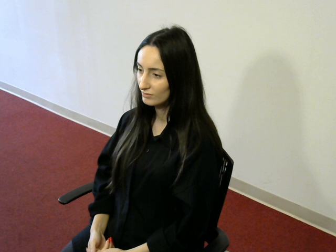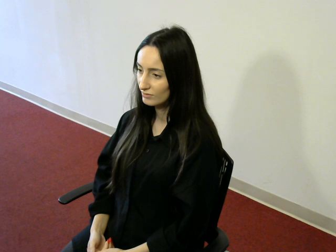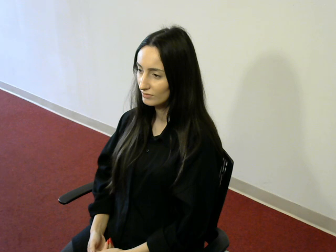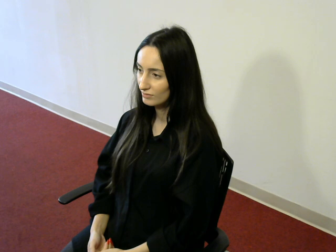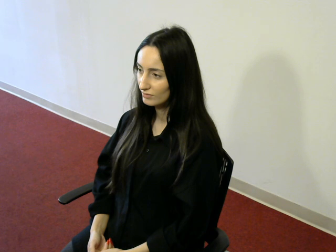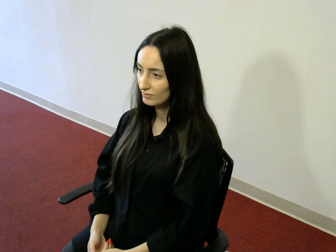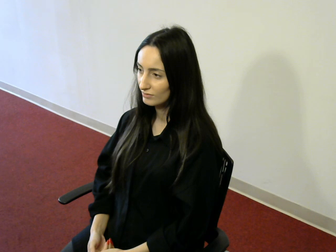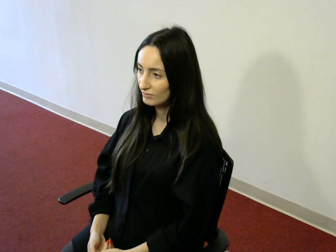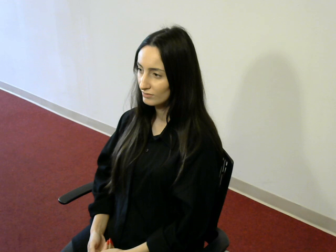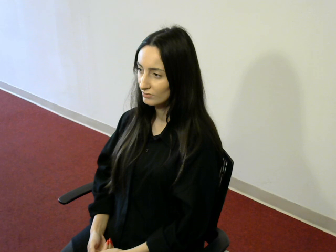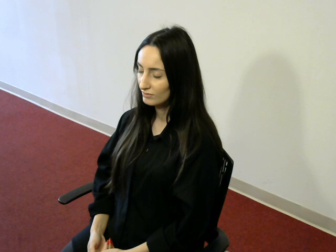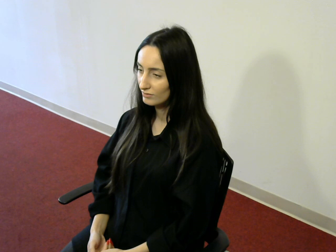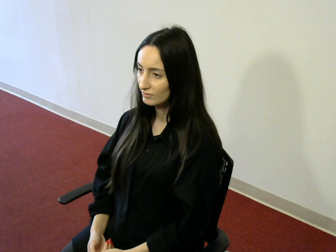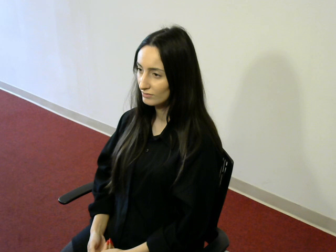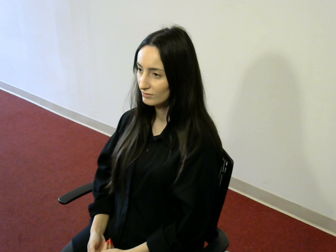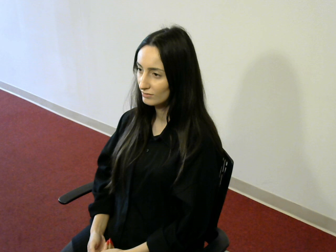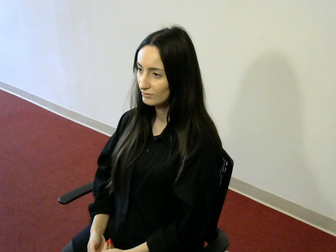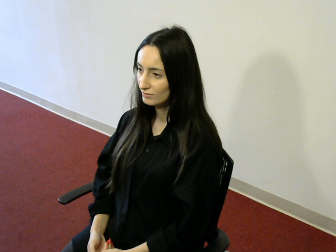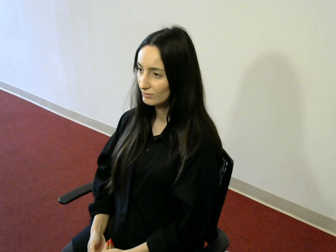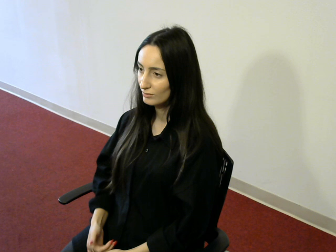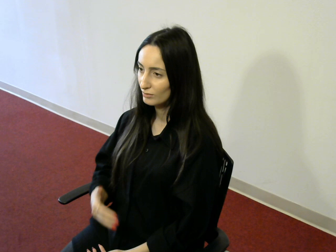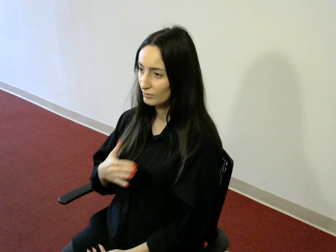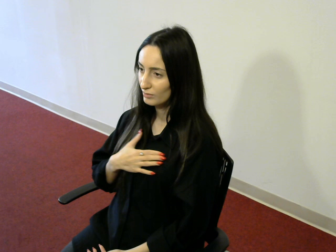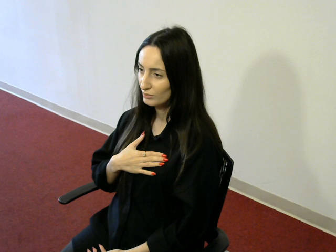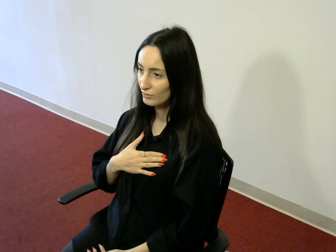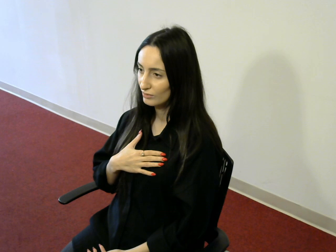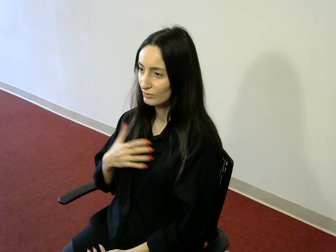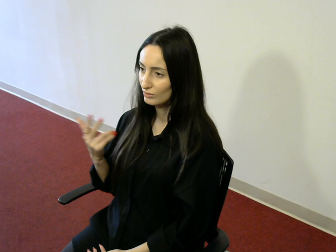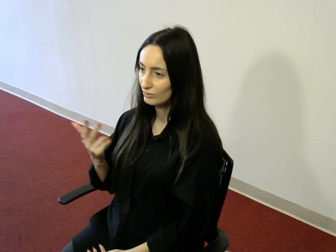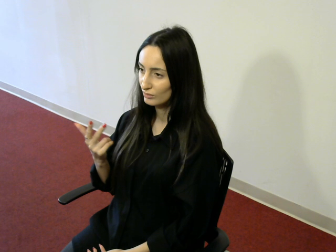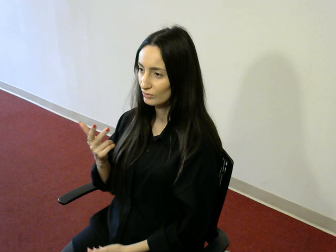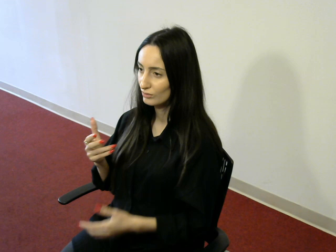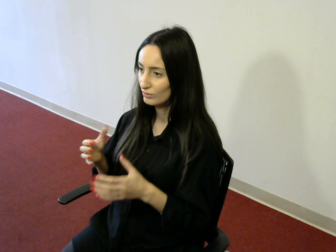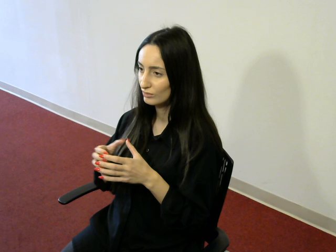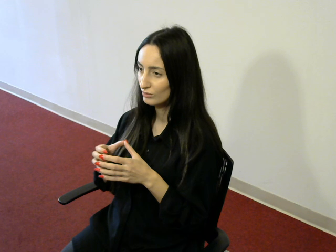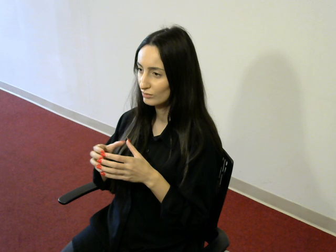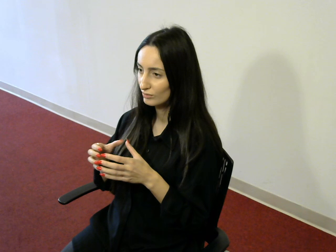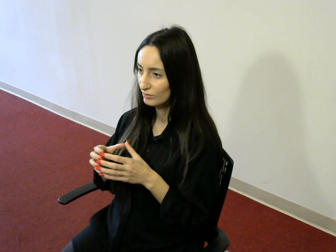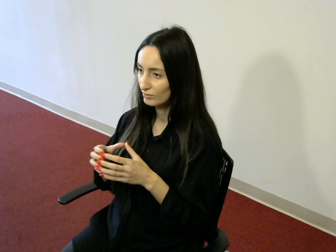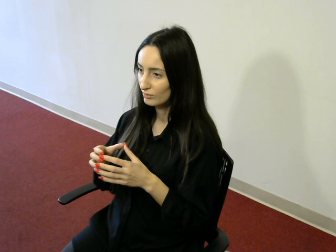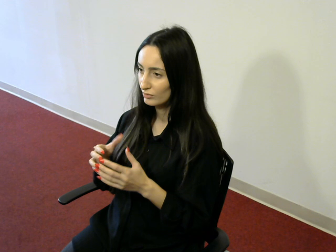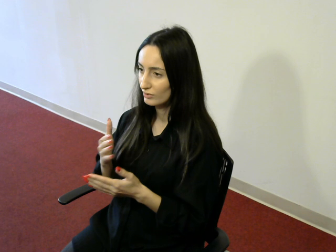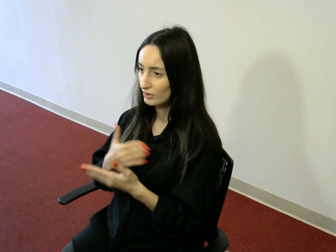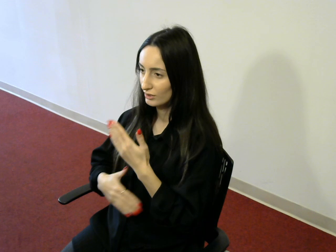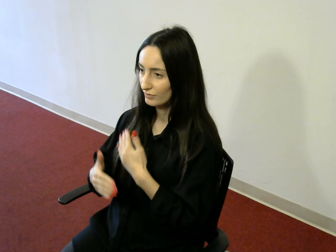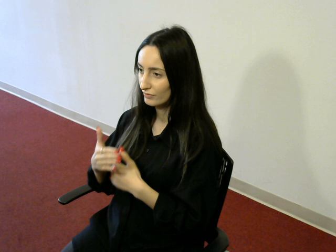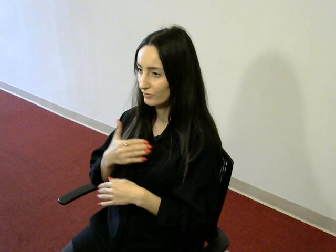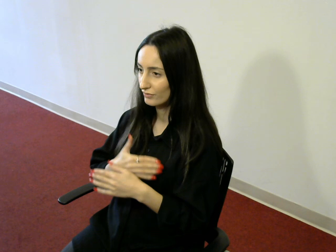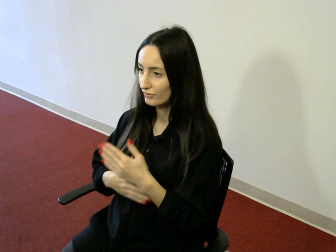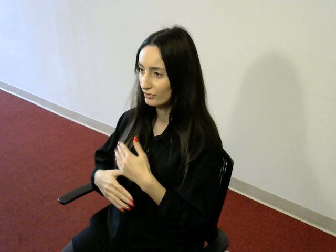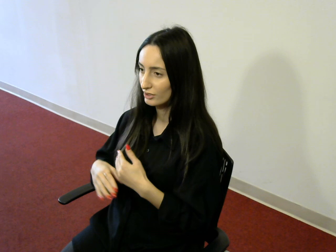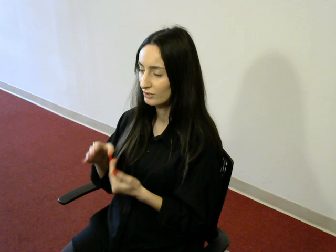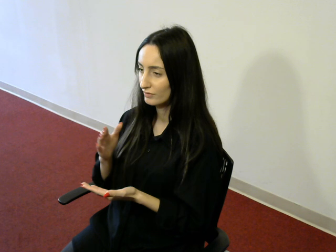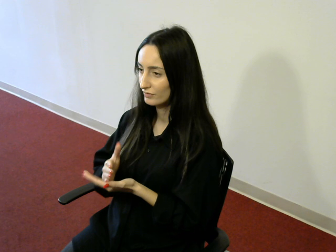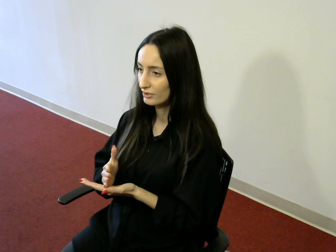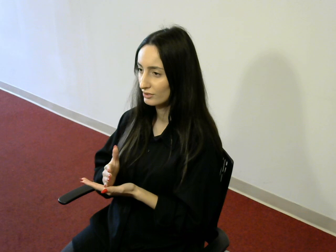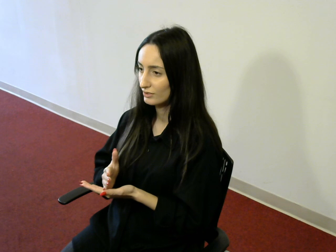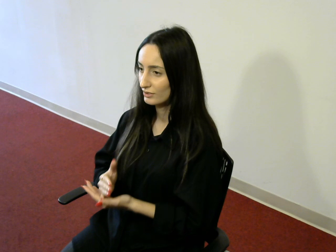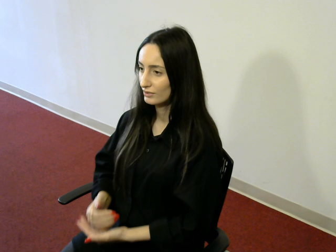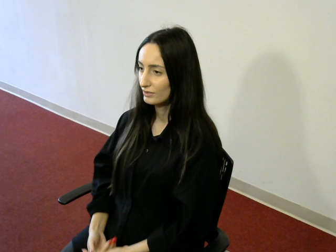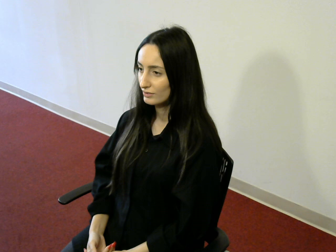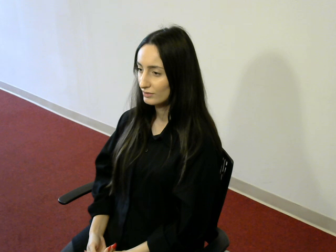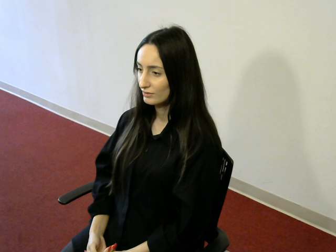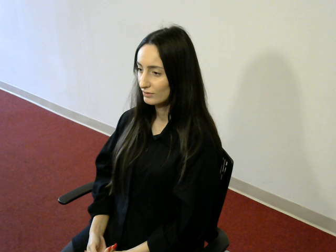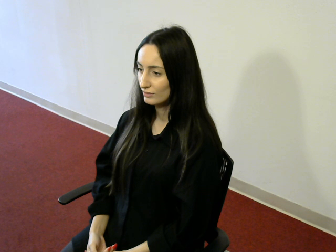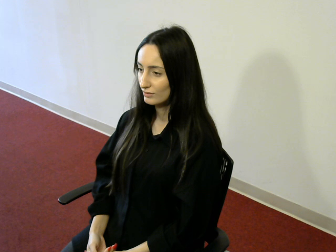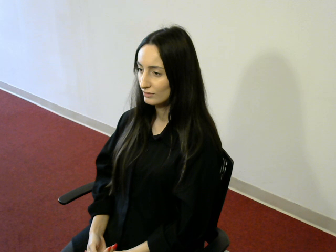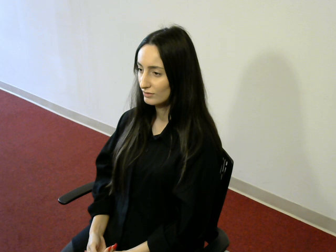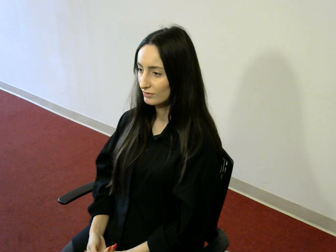Mənim üçünücü dərəcə əlilliyim var